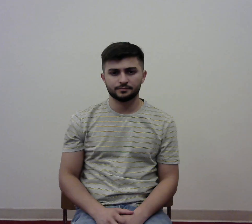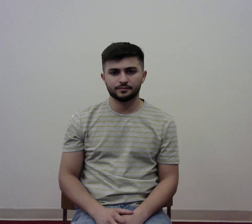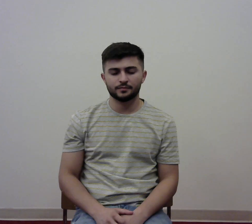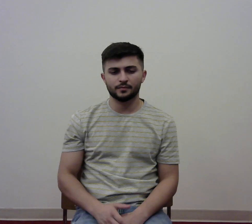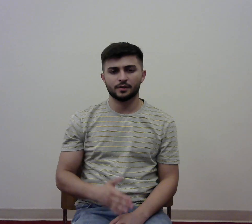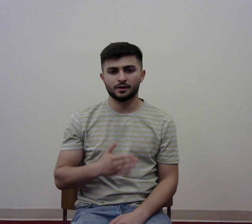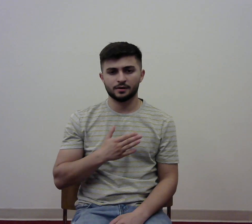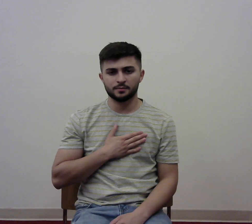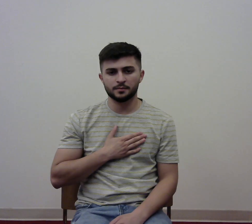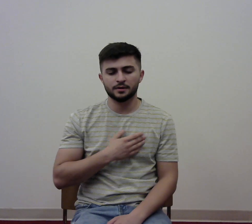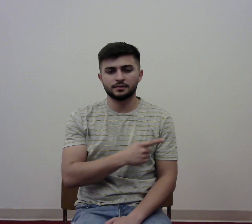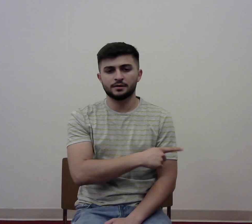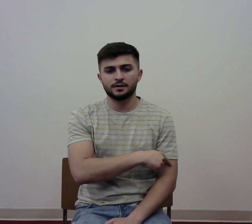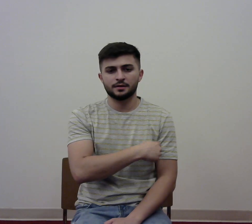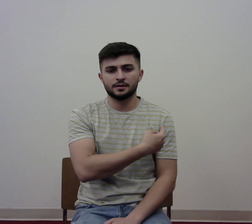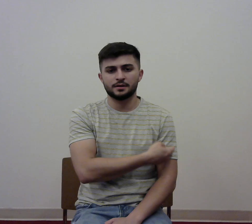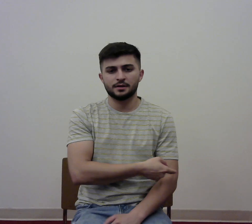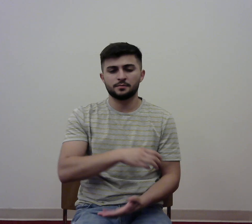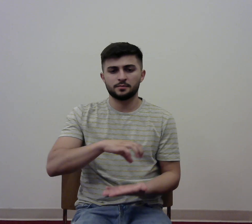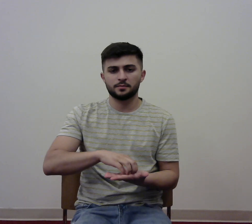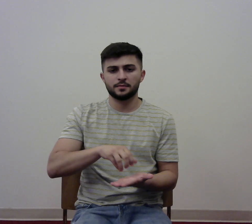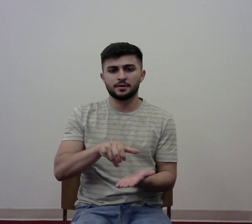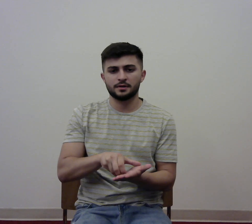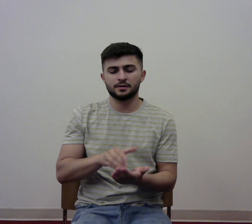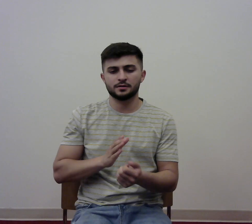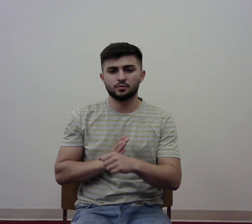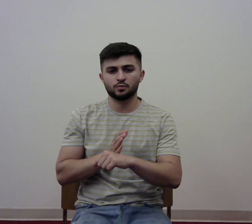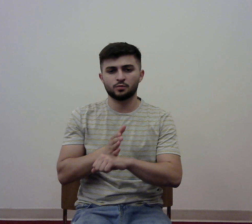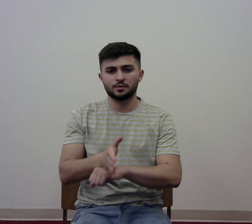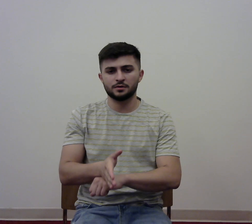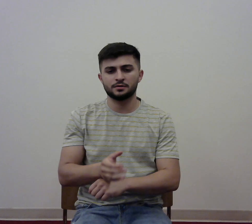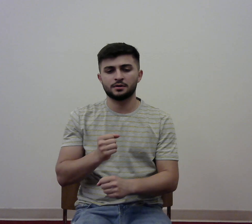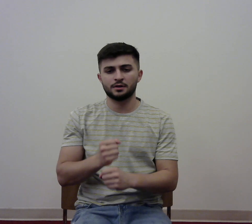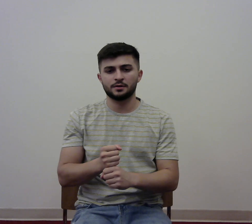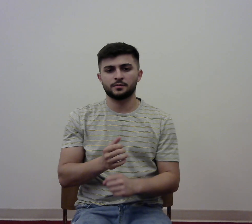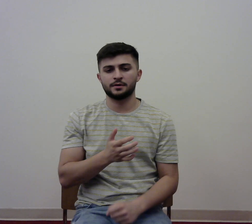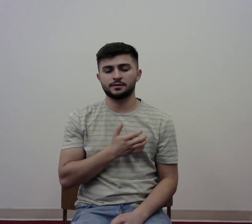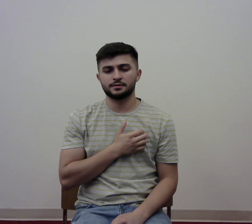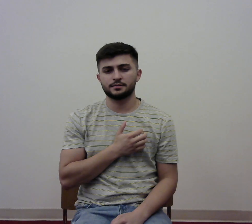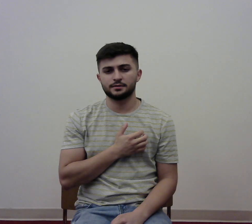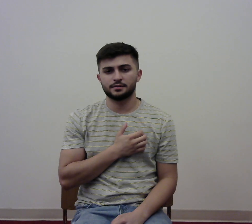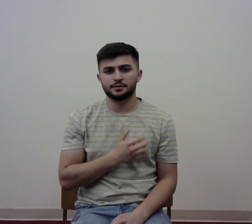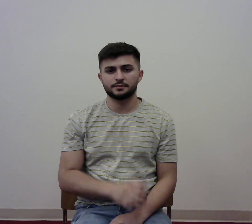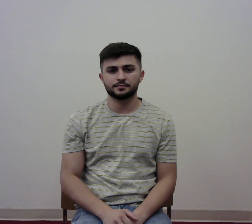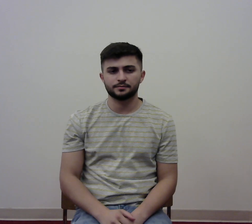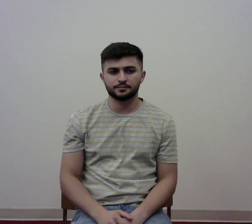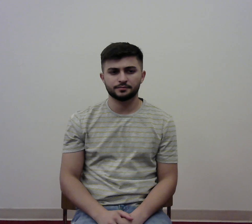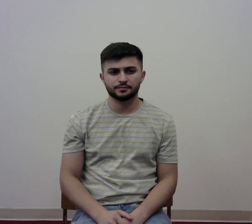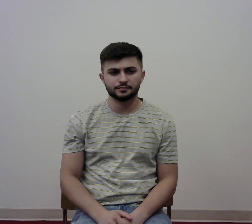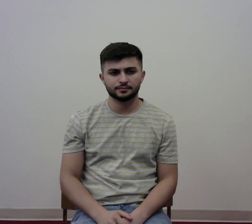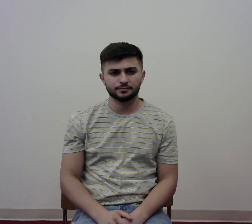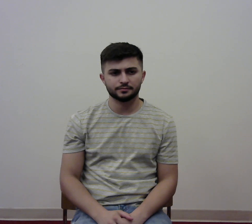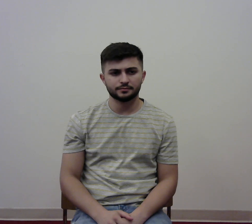Mən tibb məntəqəsinə müraciət etmək istərdim